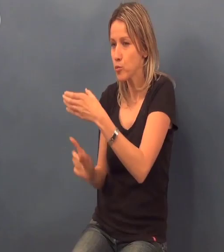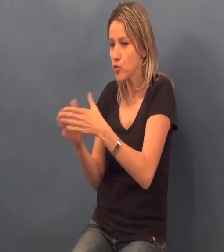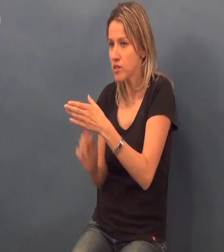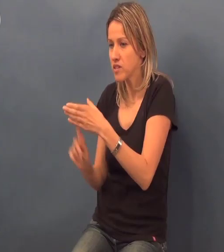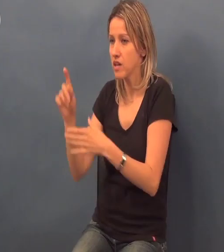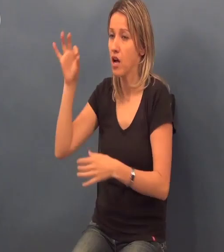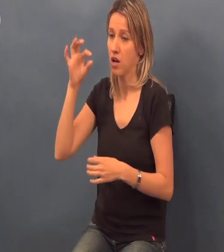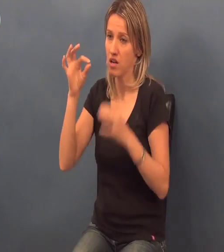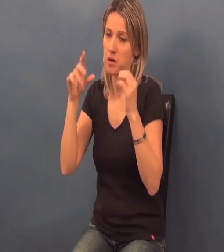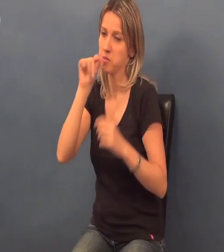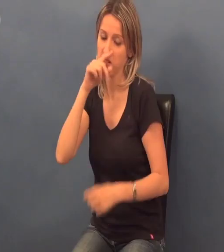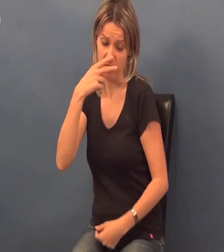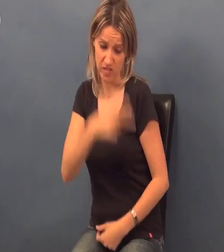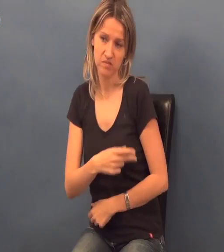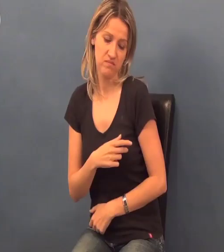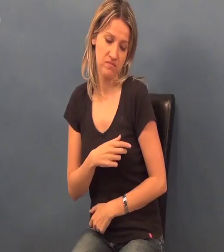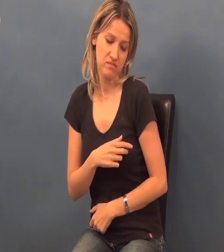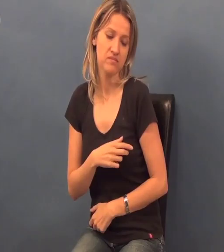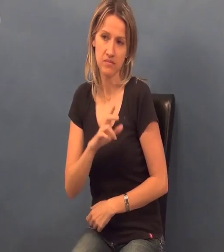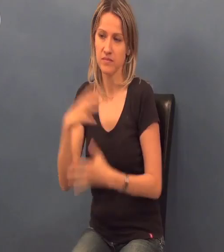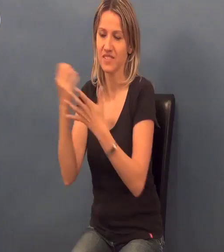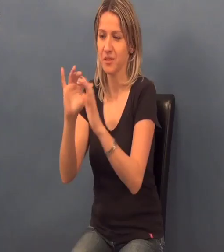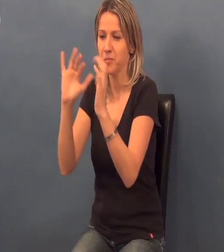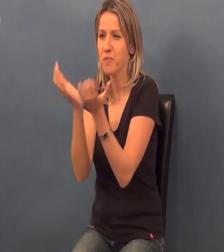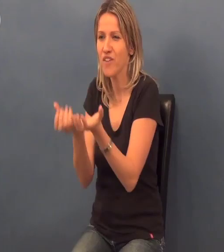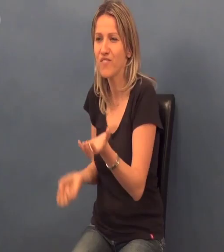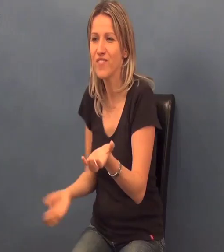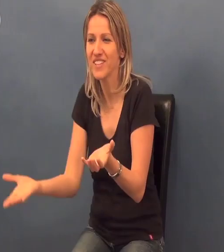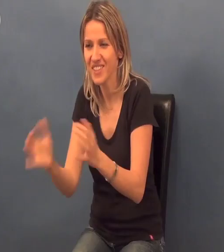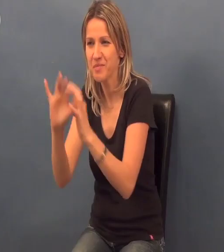A ko.. ptaszek z patrzy na niego z góry i bierze kulę bowlingową, wiesz, od bowlingu.